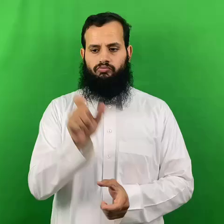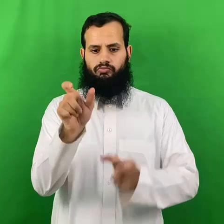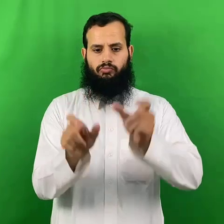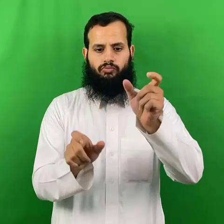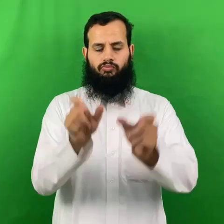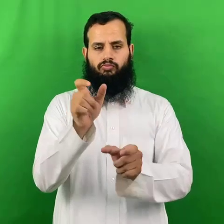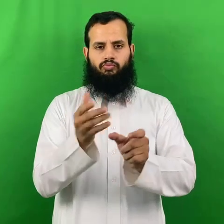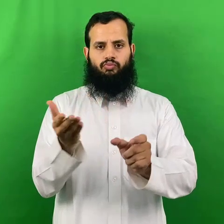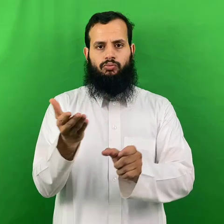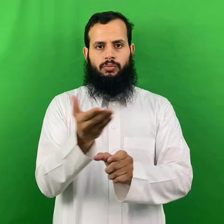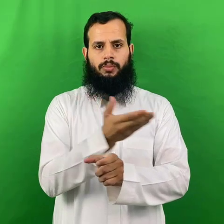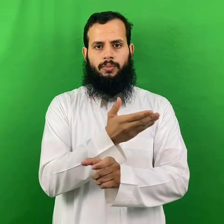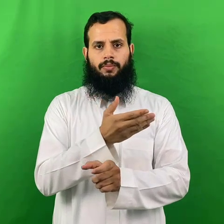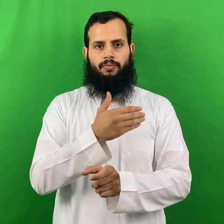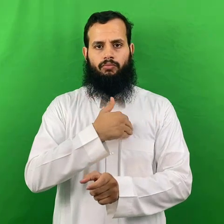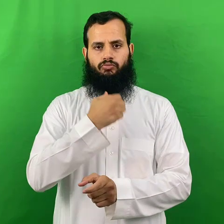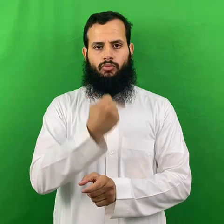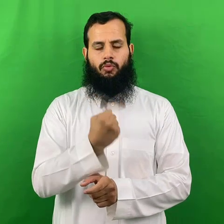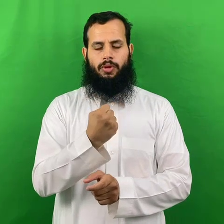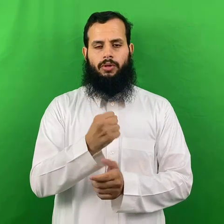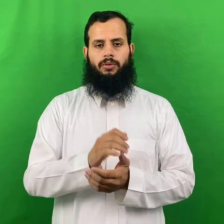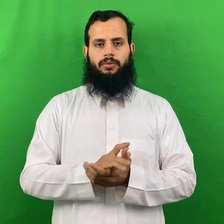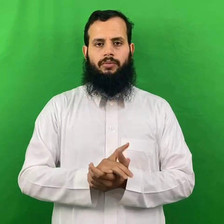معاشر المؤمنين